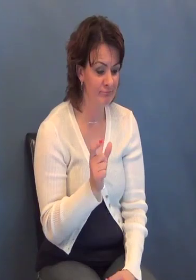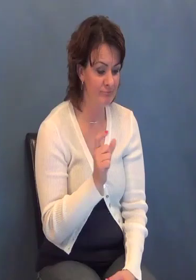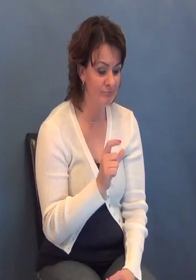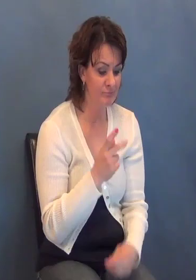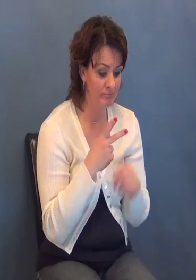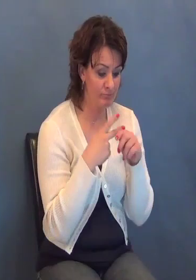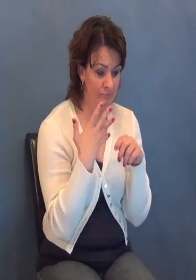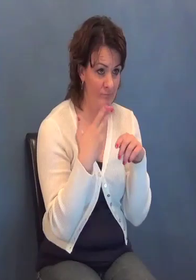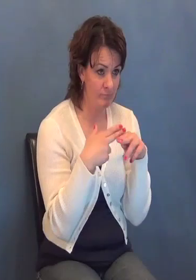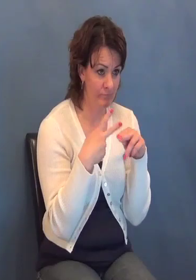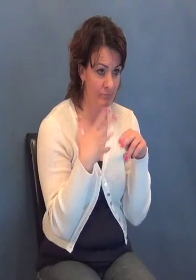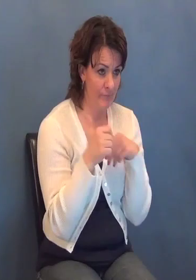Następny, dwudziesty piąty?